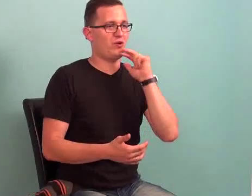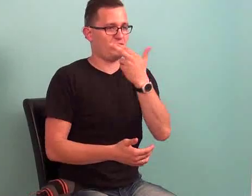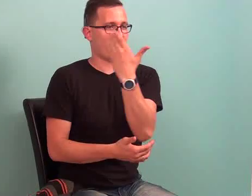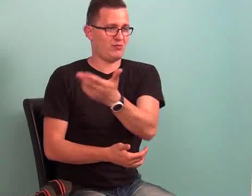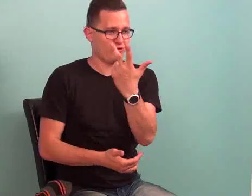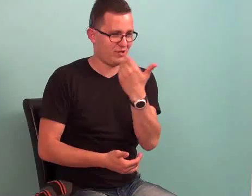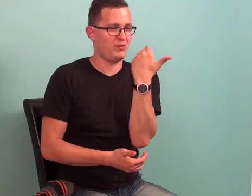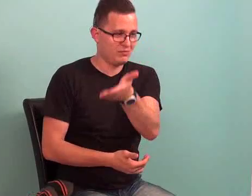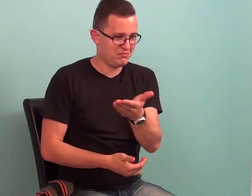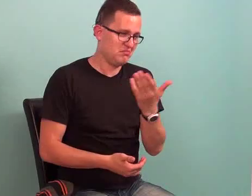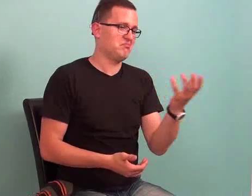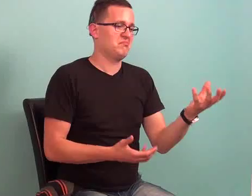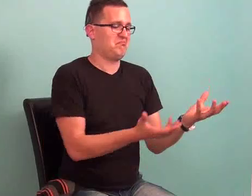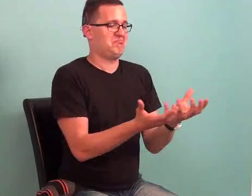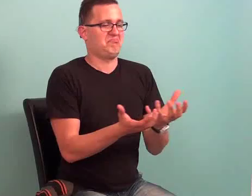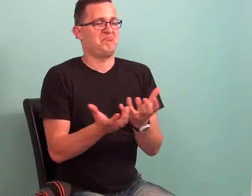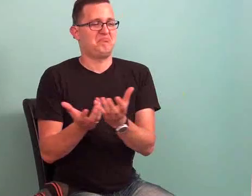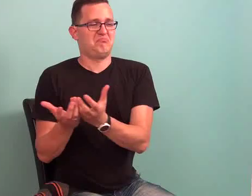Dał im trzy gruszki.